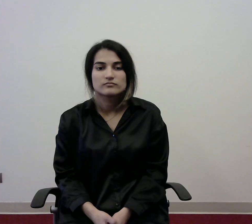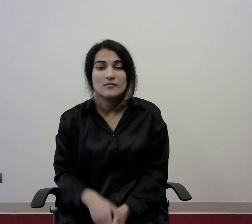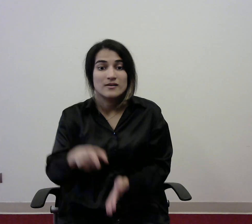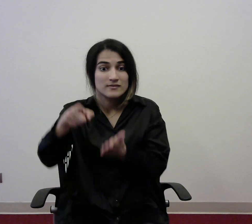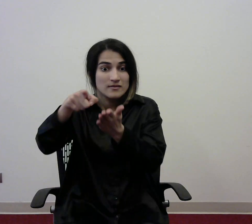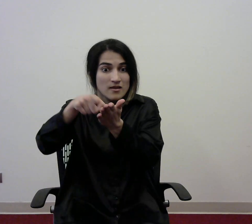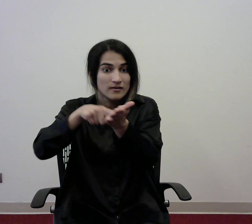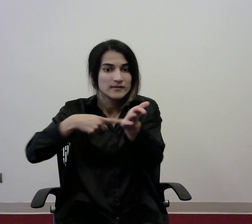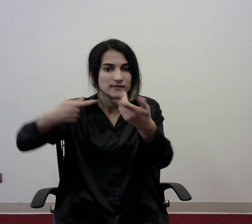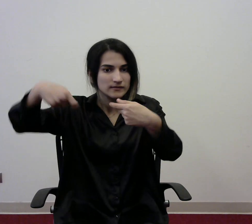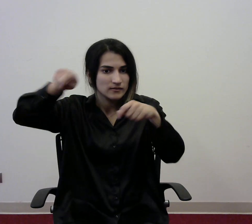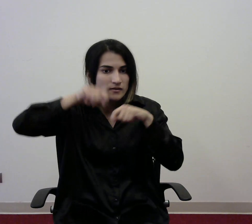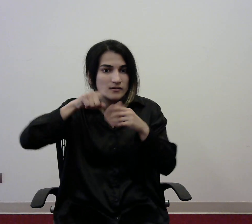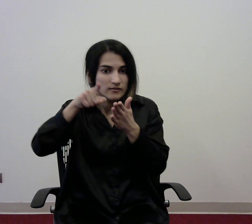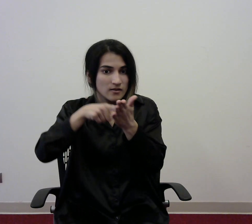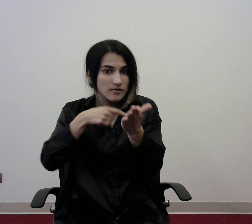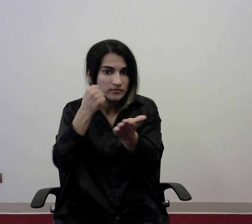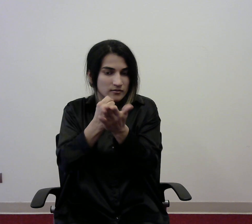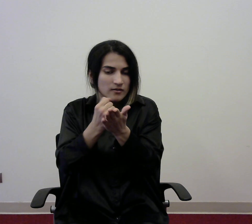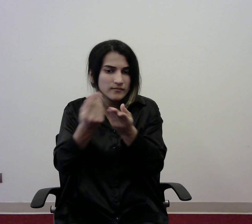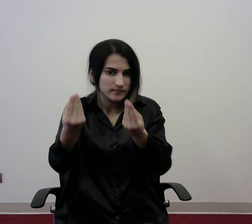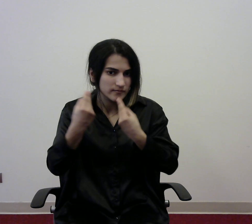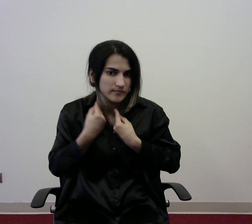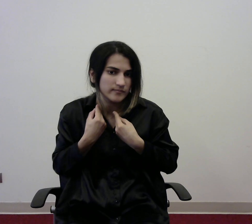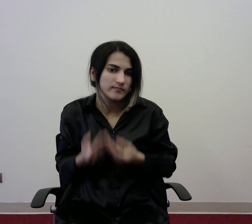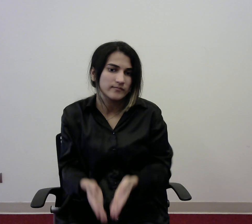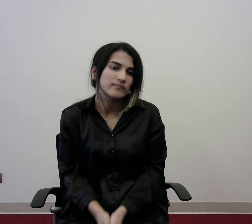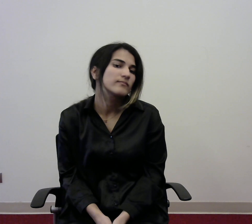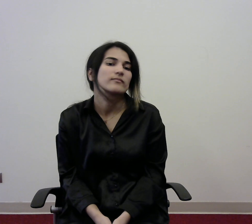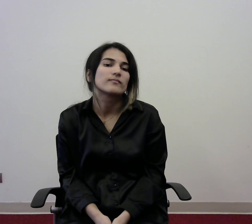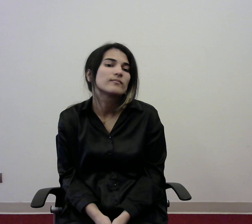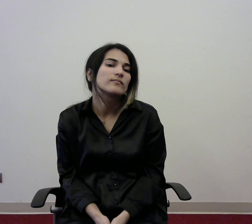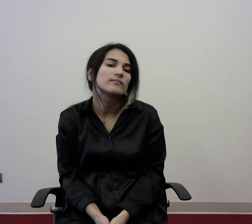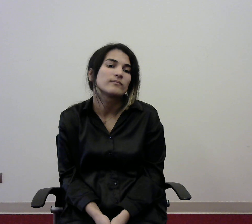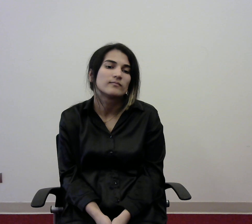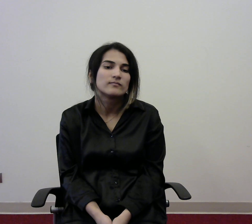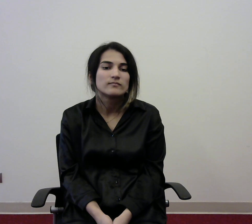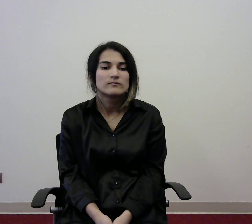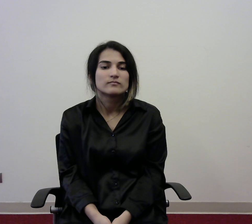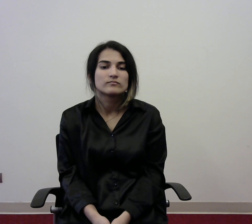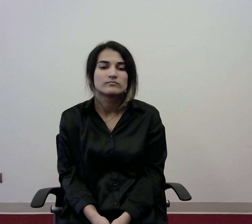Etibarnamə notariusda verilir